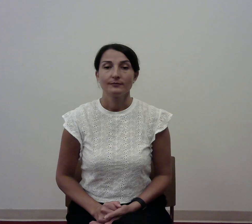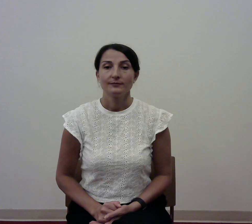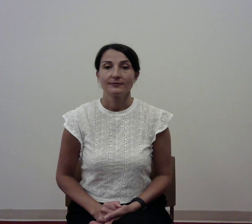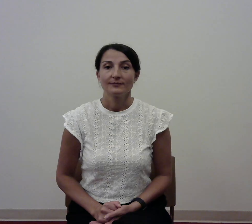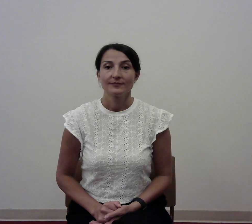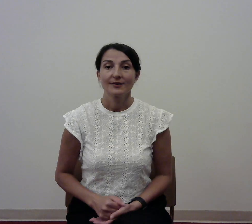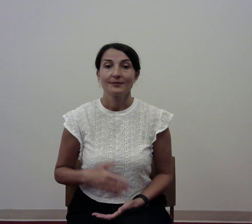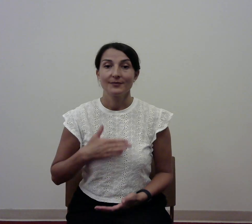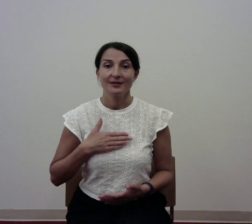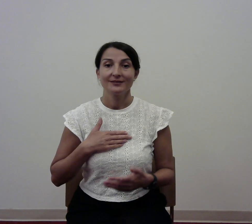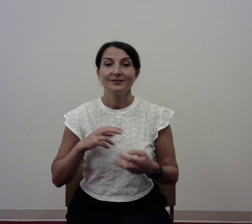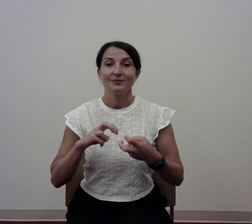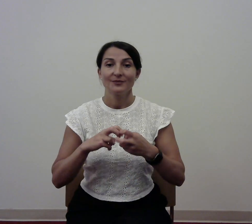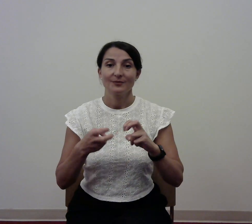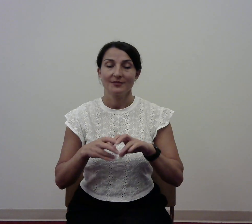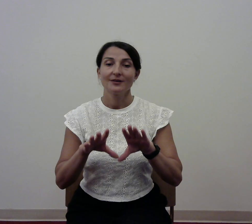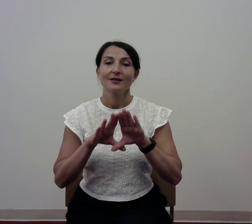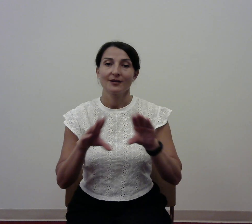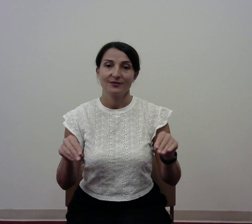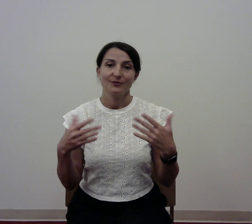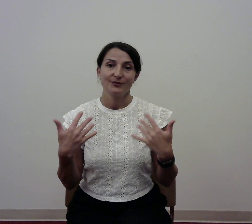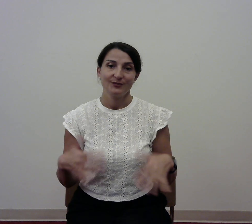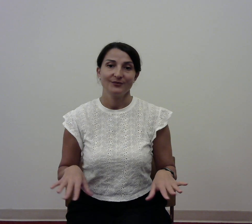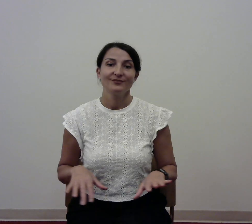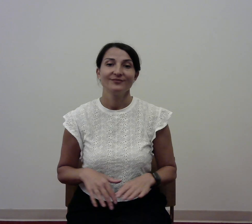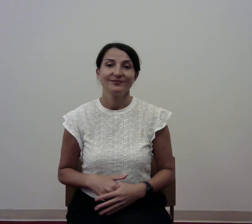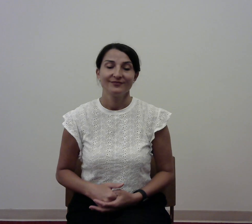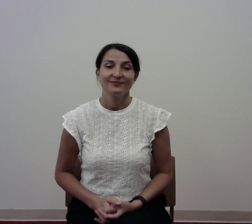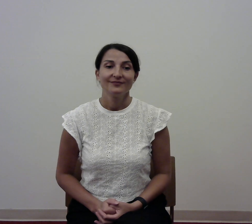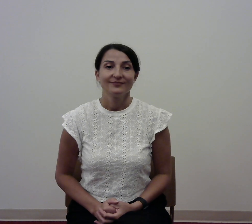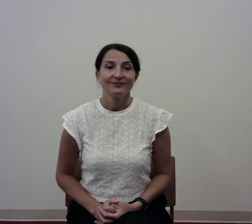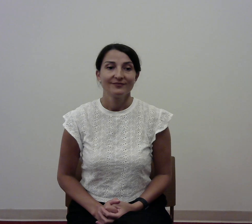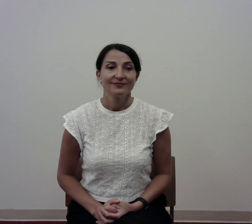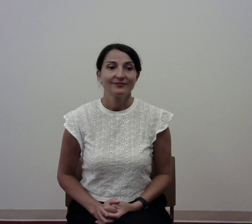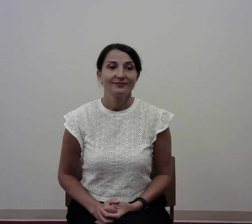Mənim problemim həll olundu